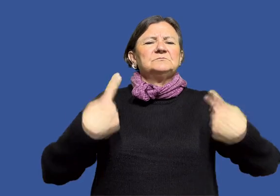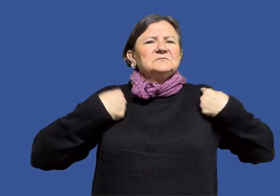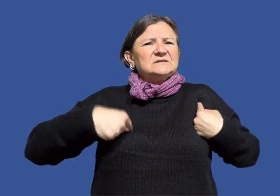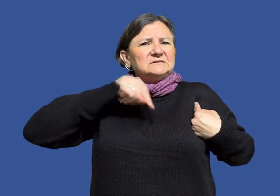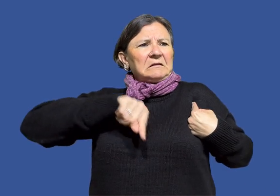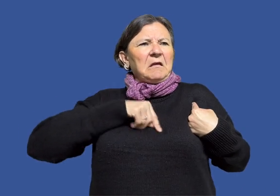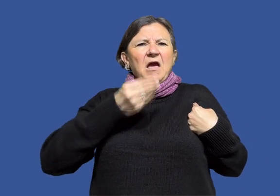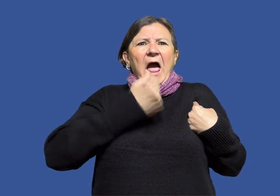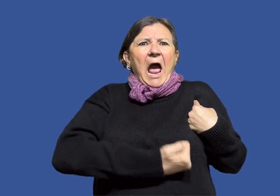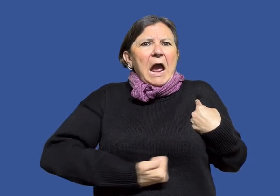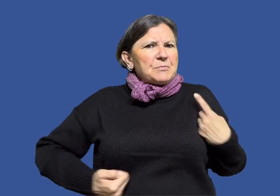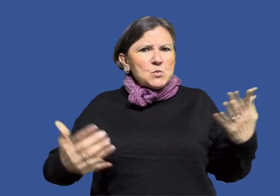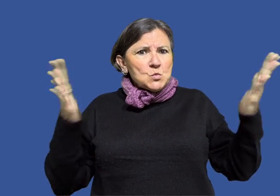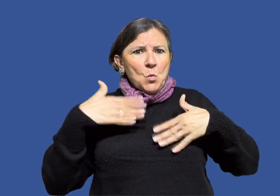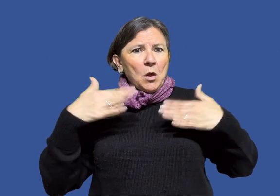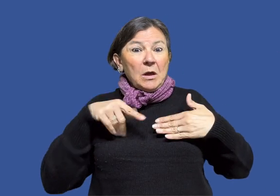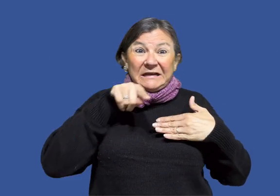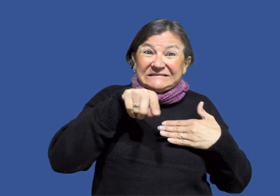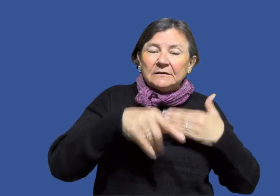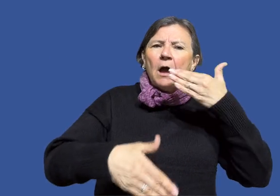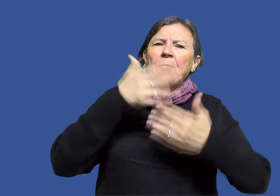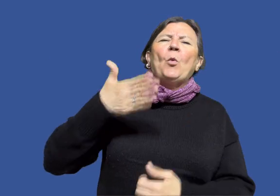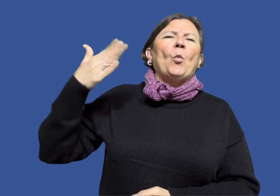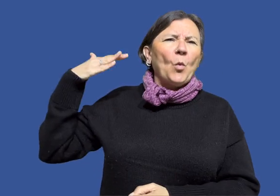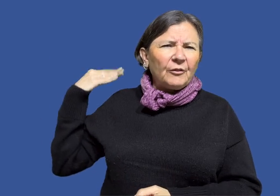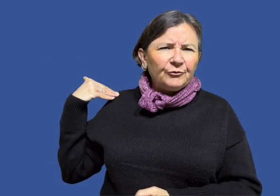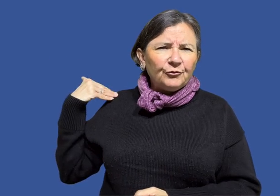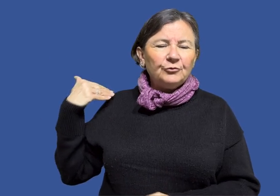Quan vas començar a perdre la gana?